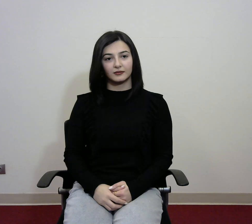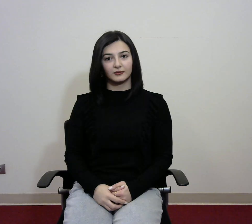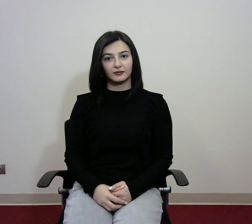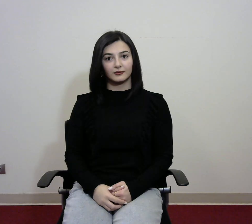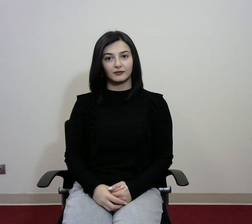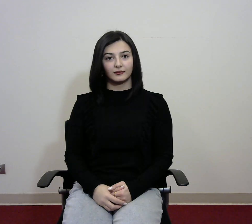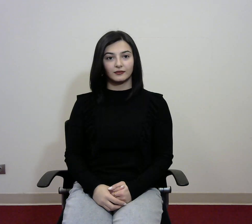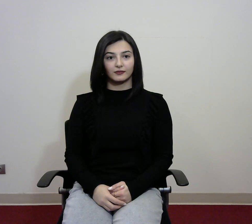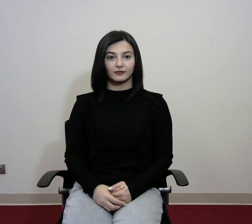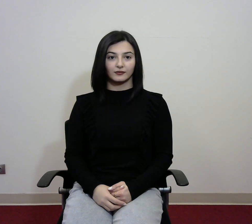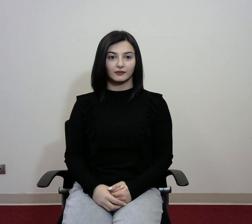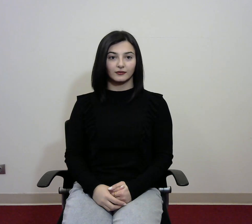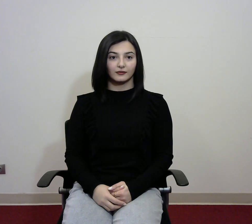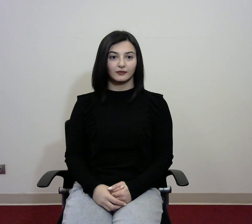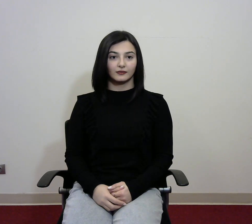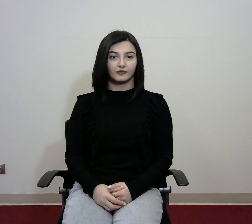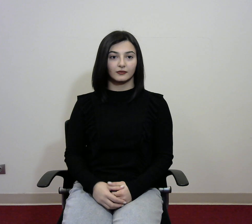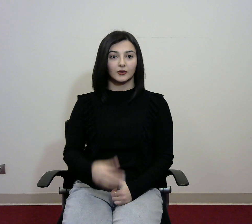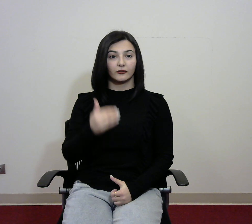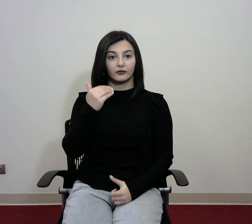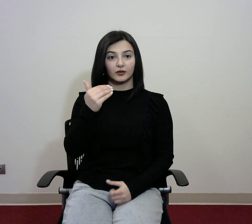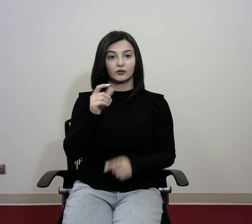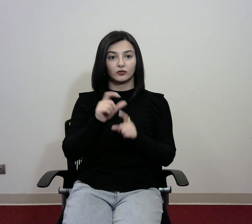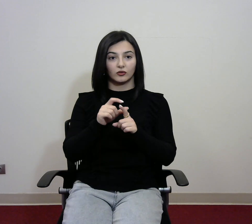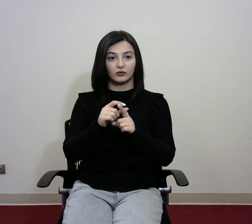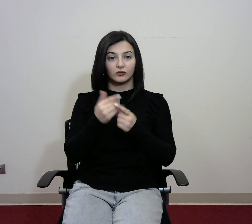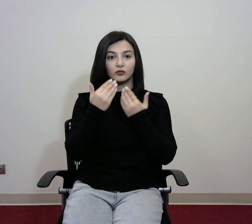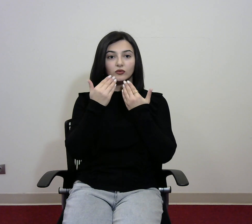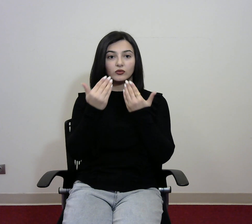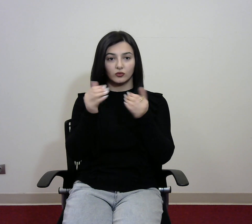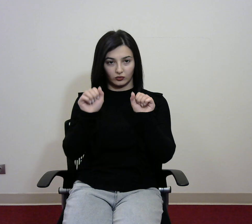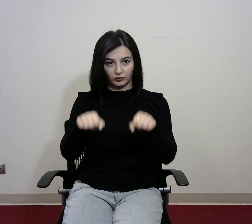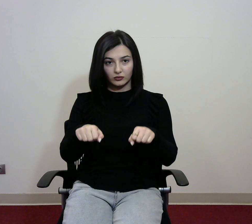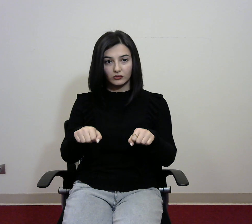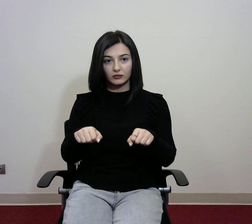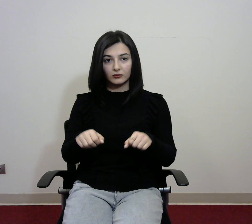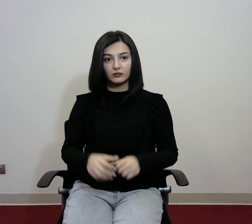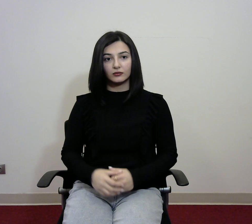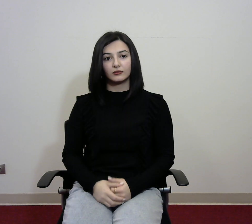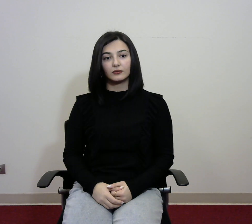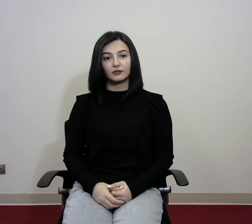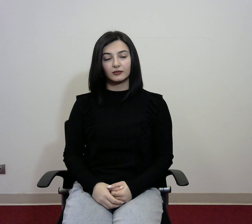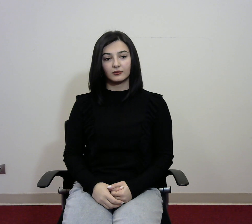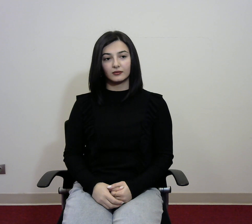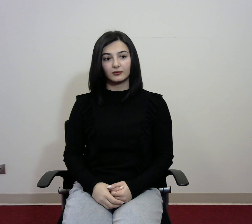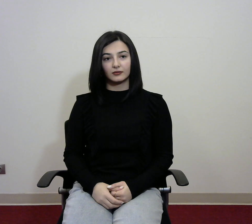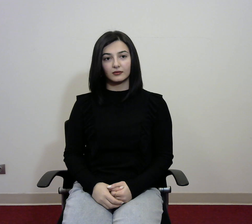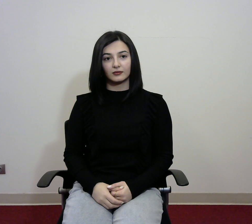Sizdən söz soruşmaq olar?